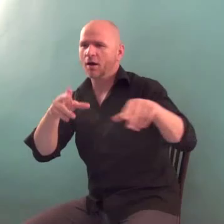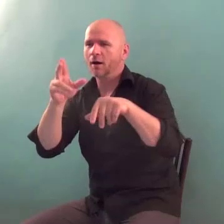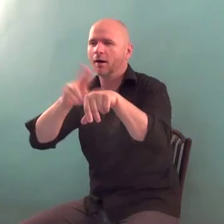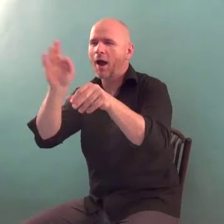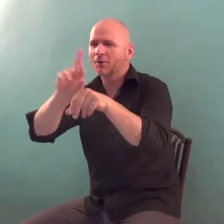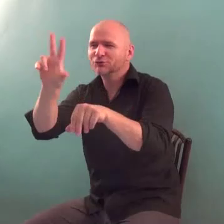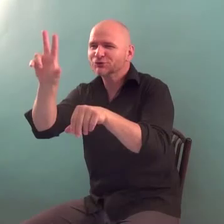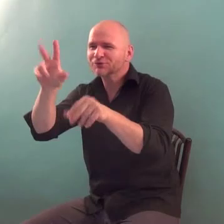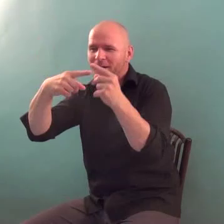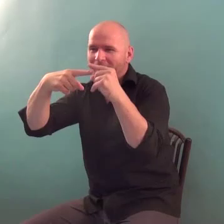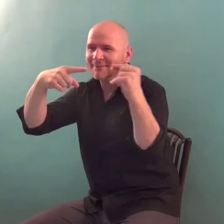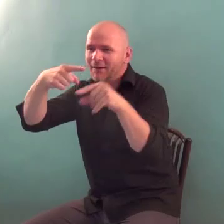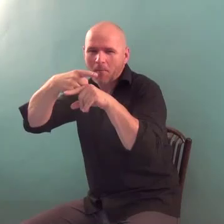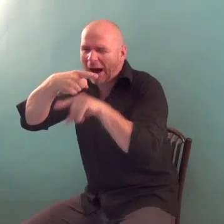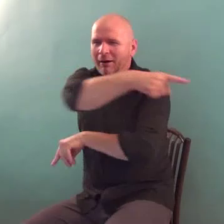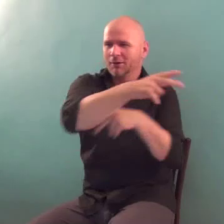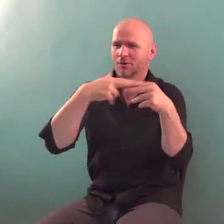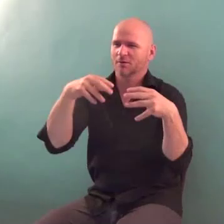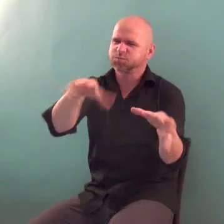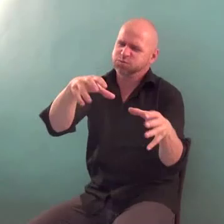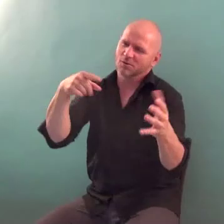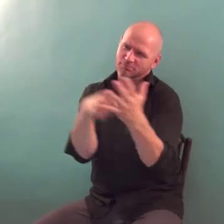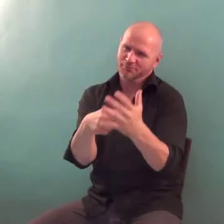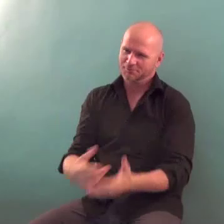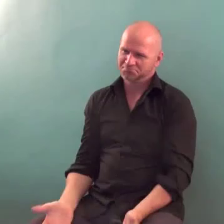Jest akurat godzina trzecia i wskazówka budzika strzela prosto w dupę Myszki Miki.